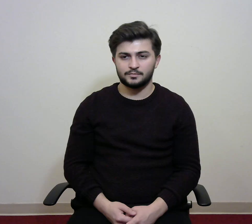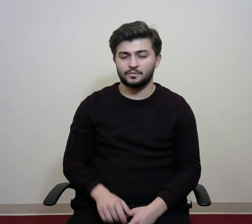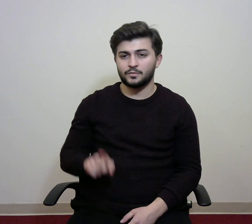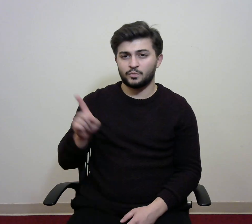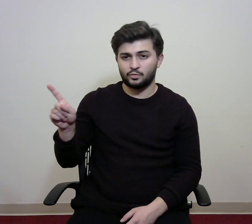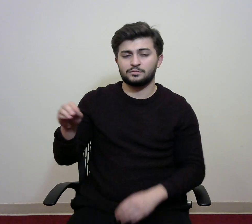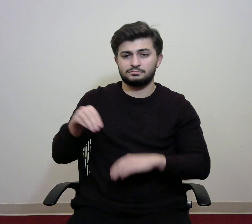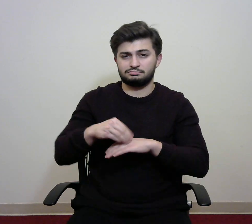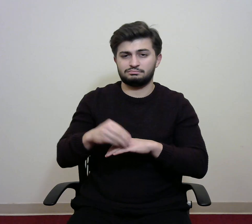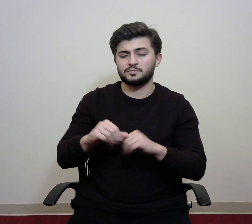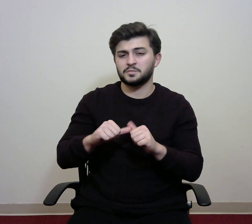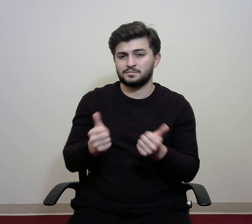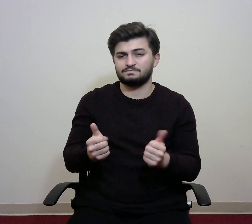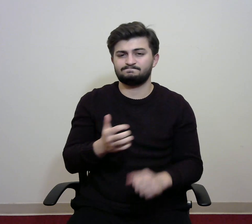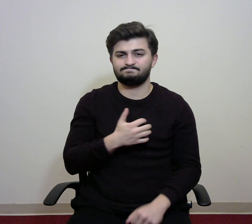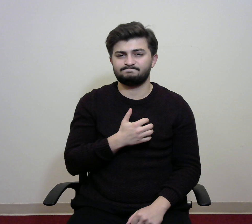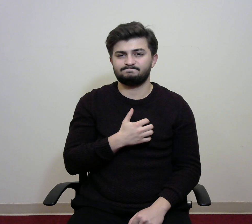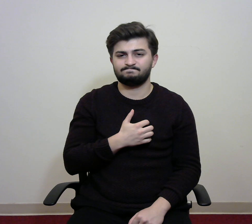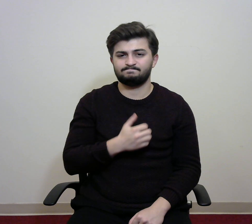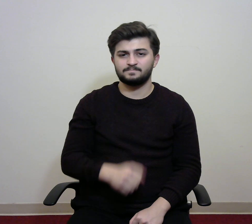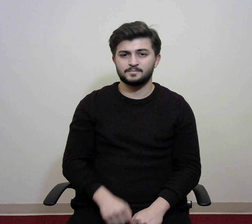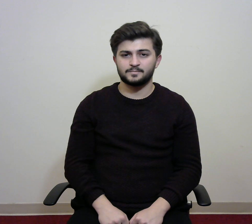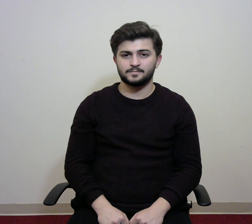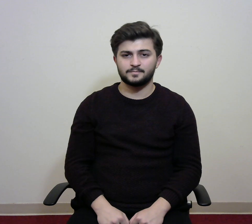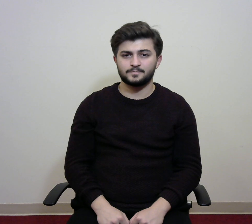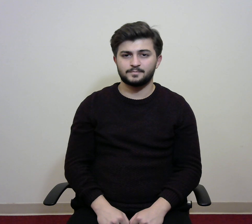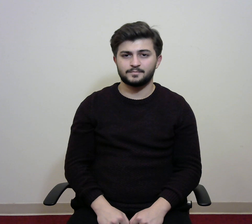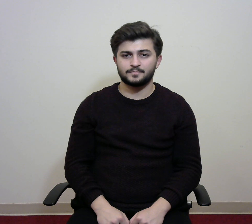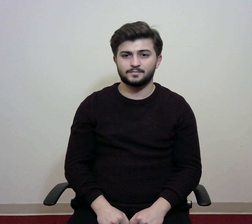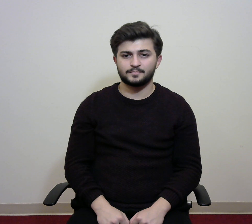O həyat yoldaşından ayrılmaq istəyir